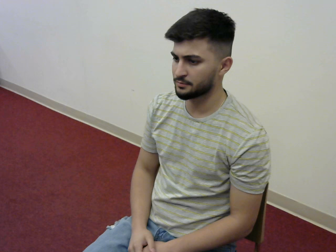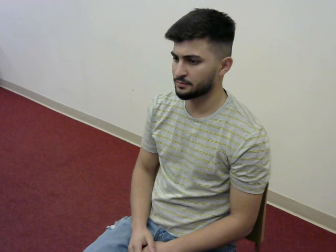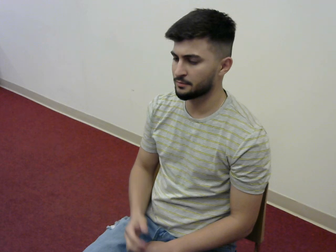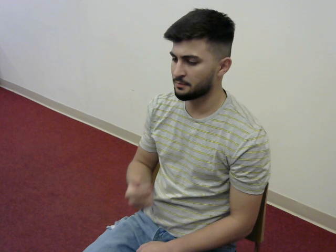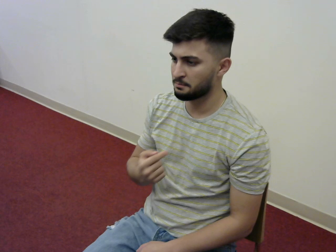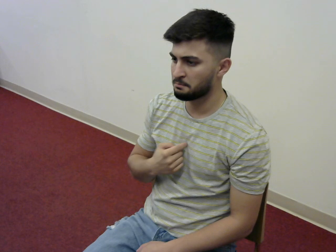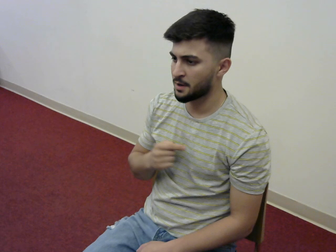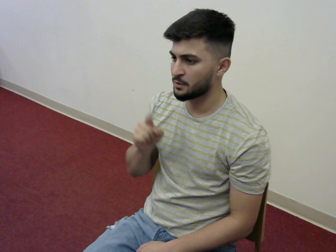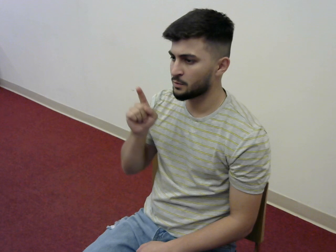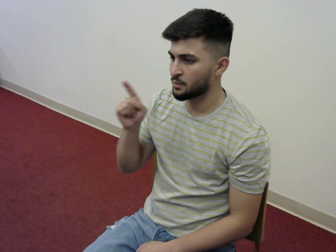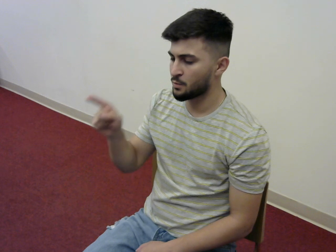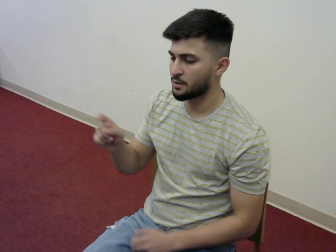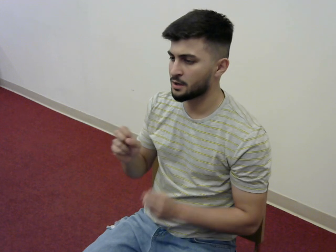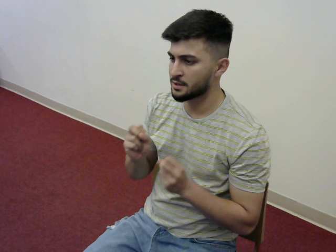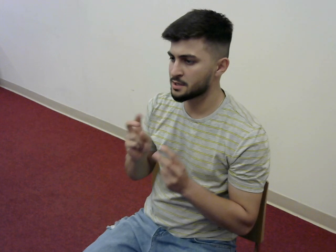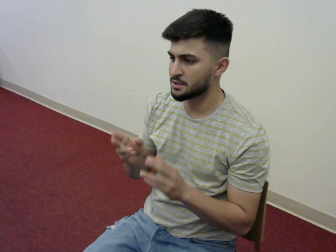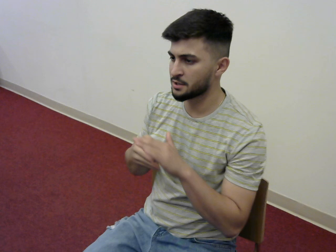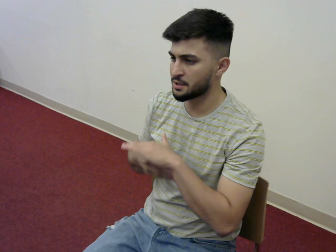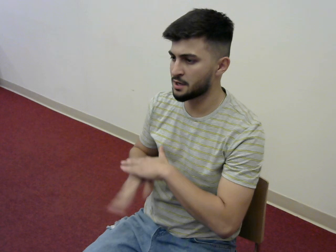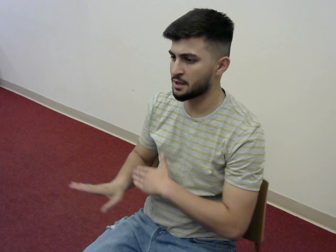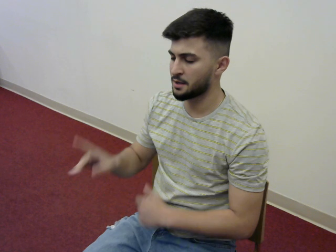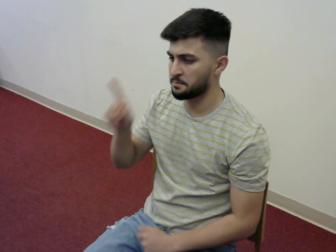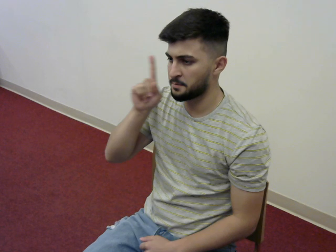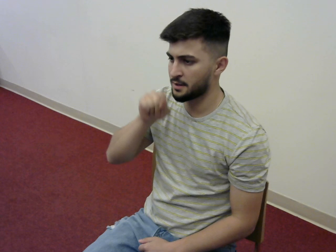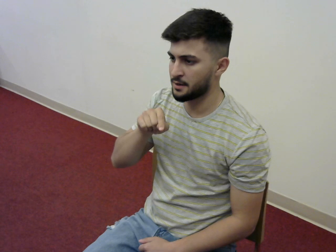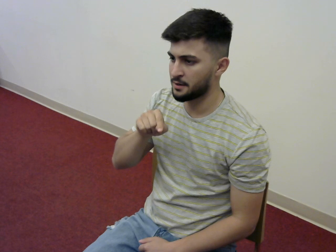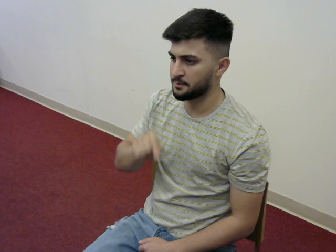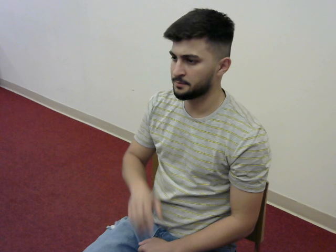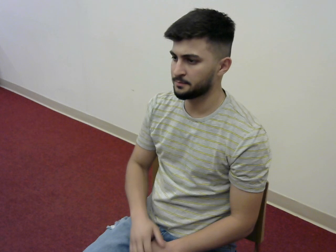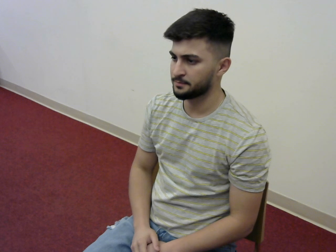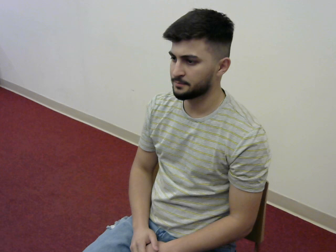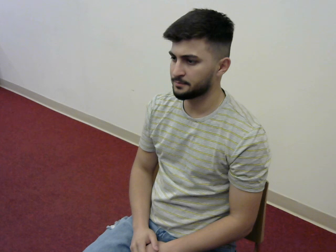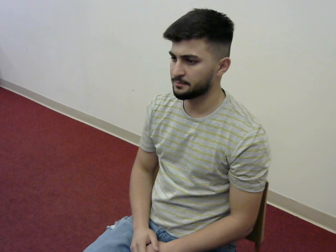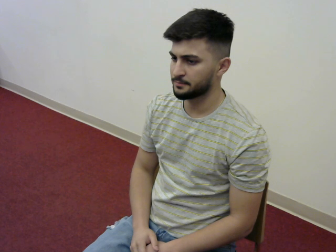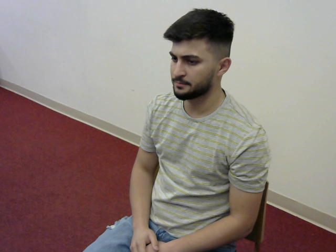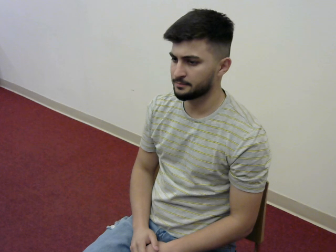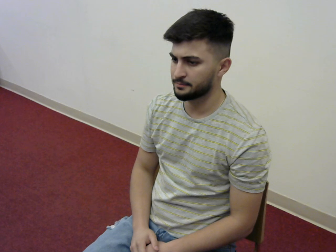Mən ora necə gedə bilərəm?